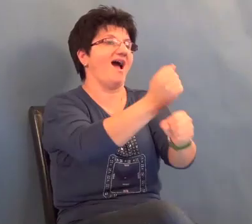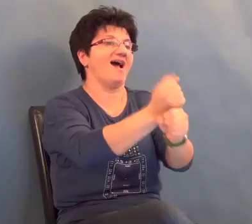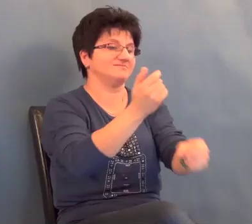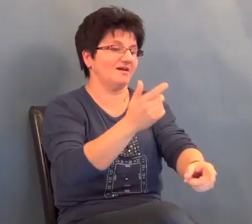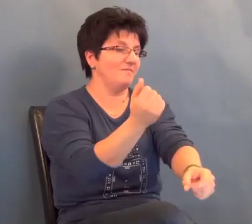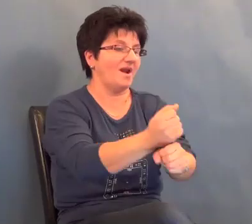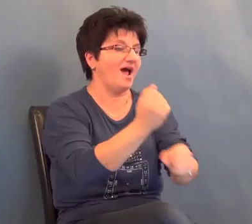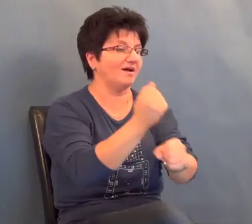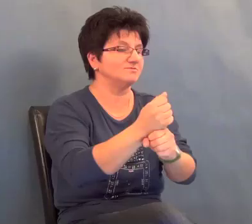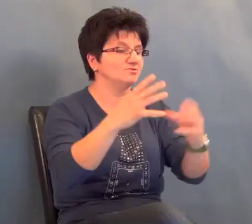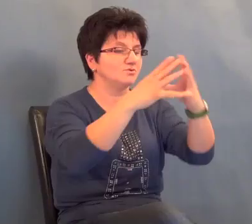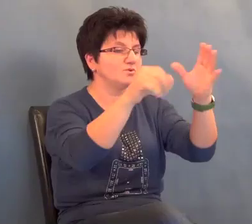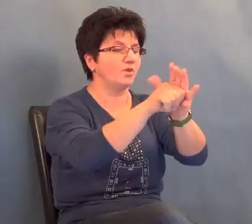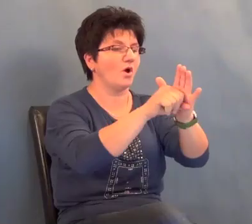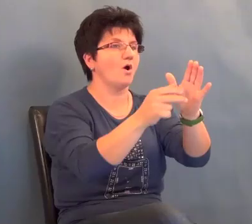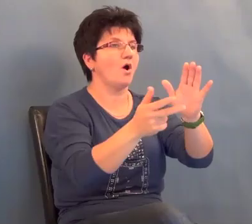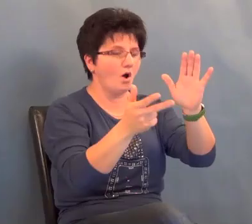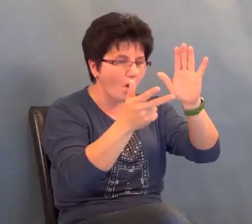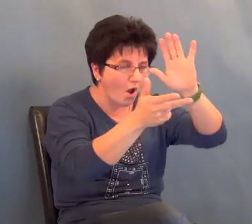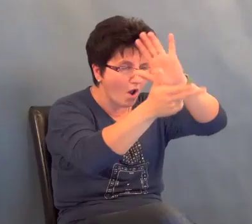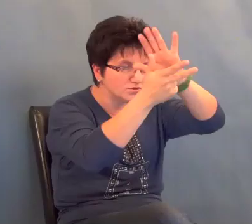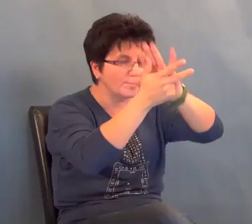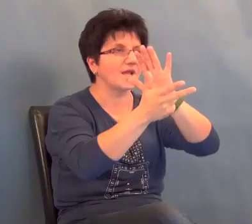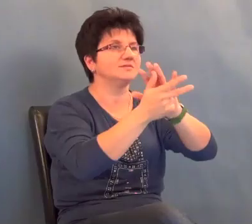Tam jest zapisane, że pracuję od dziesiątej do osiemnastej.